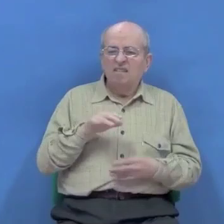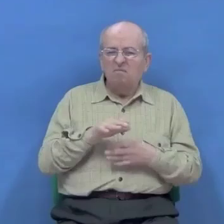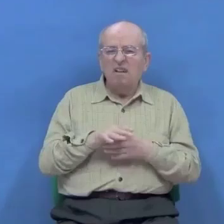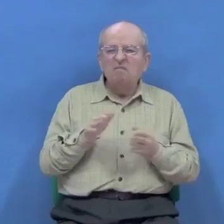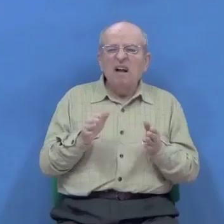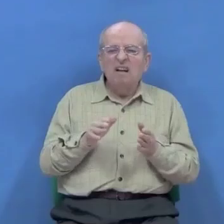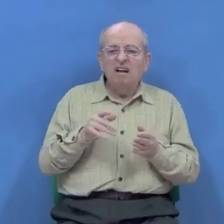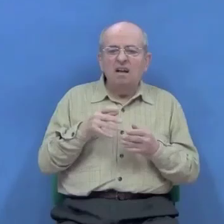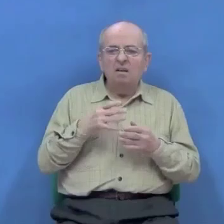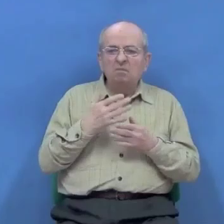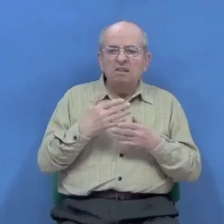Inne małe restauracje.